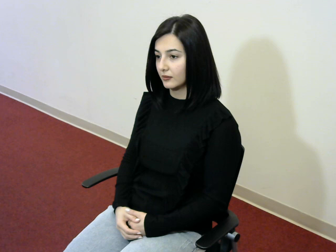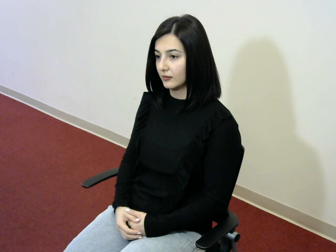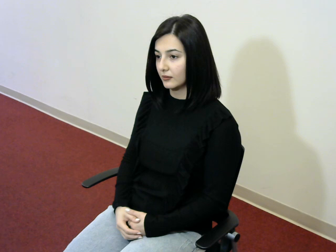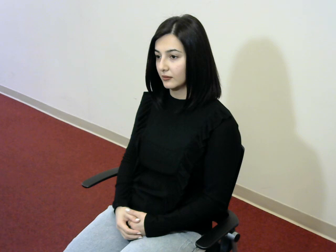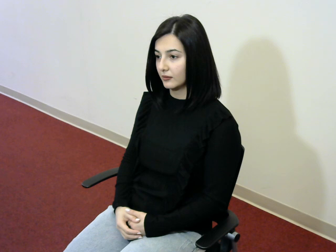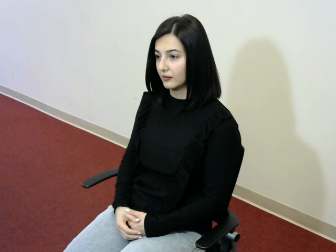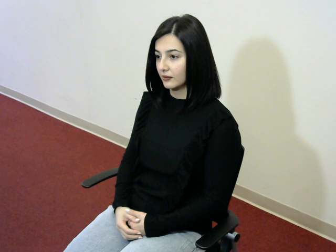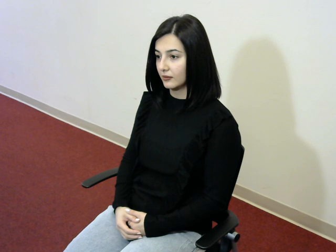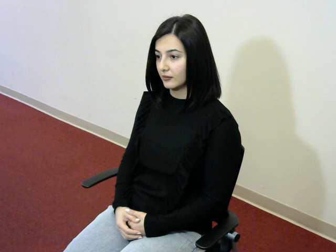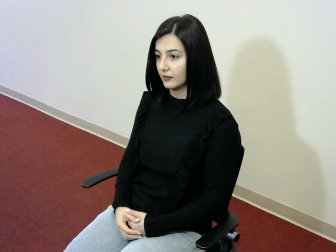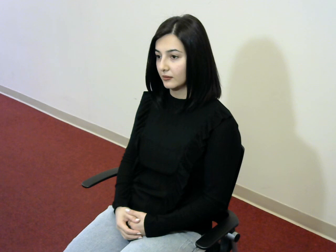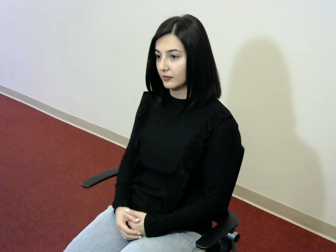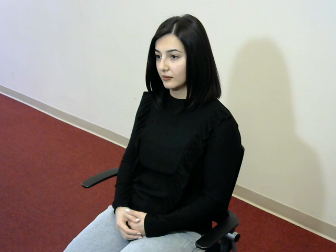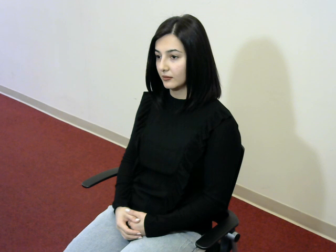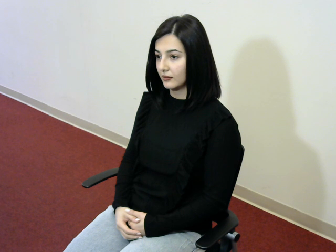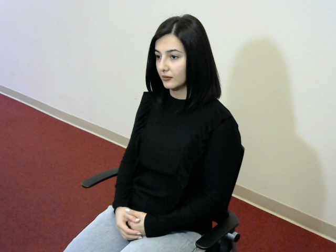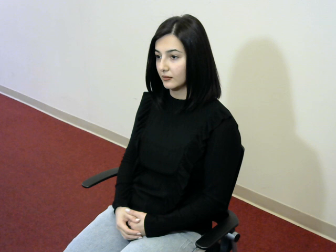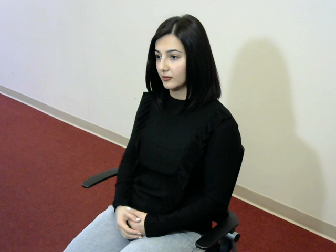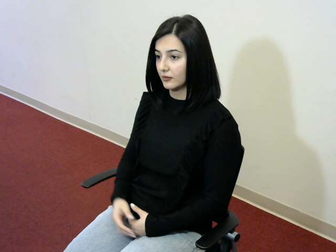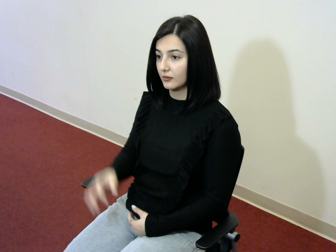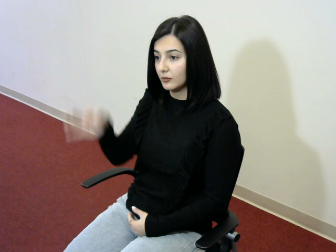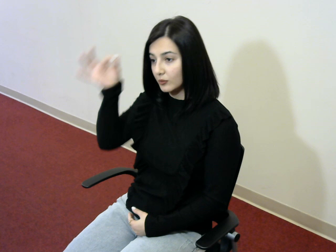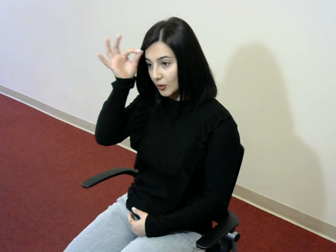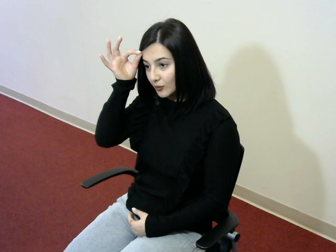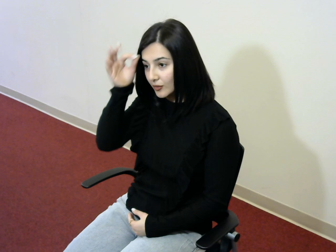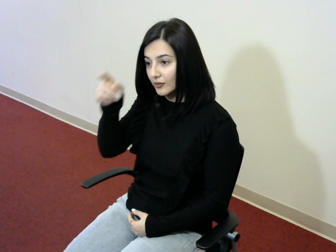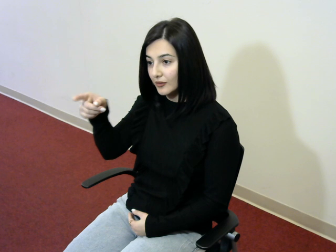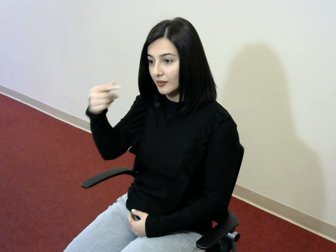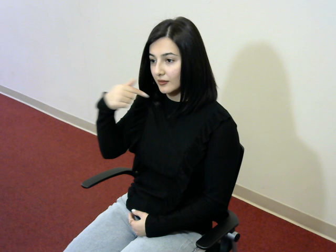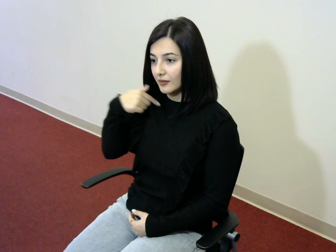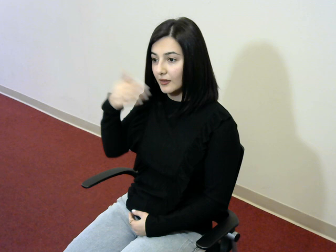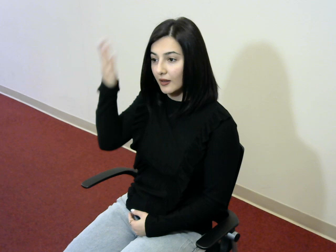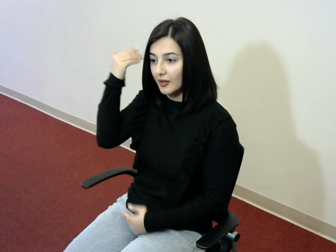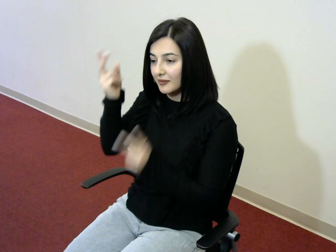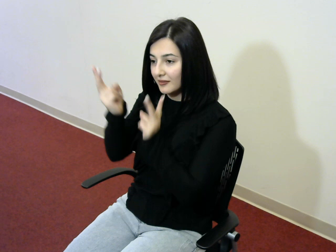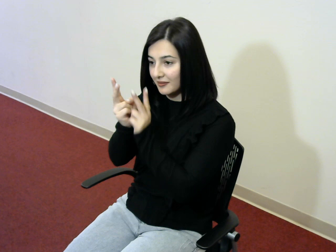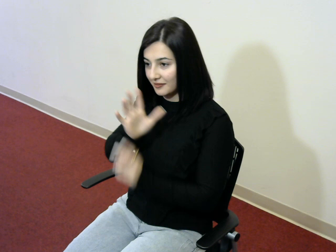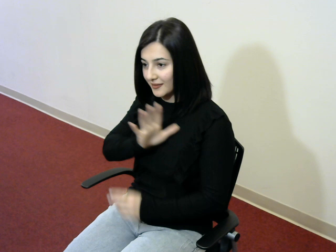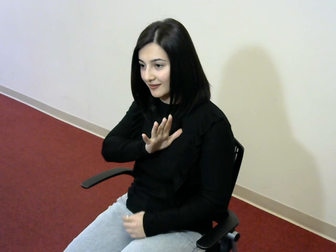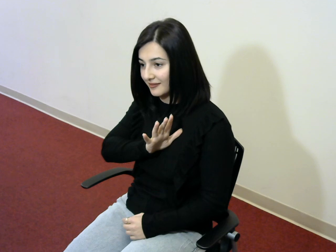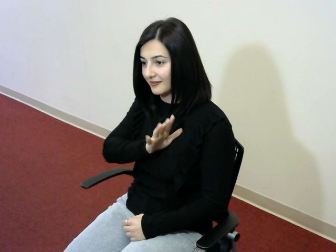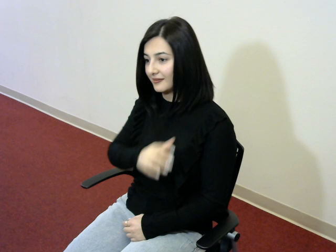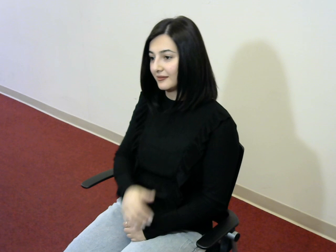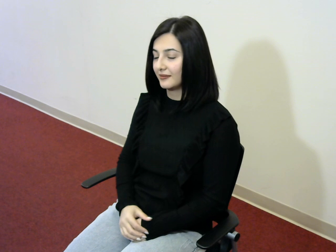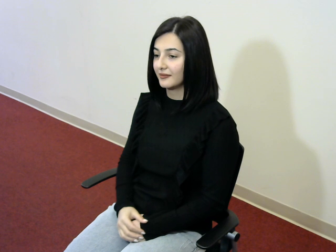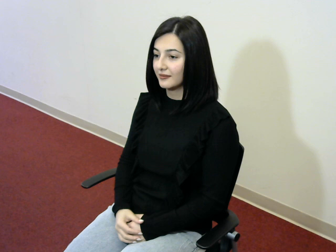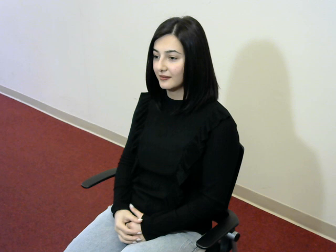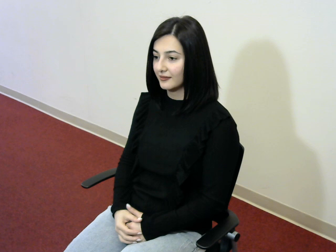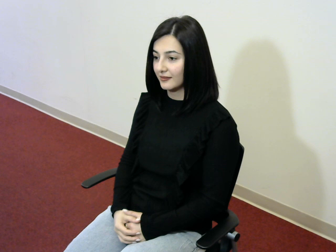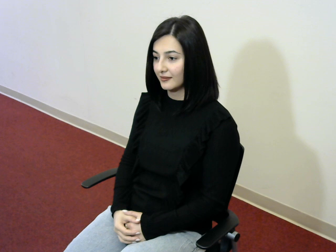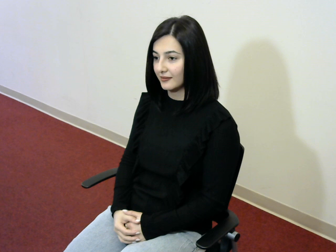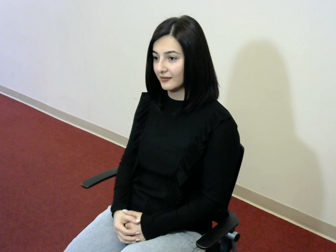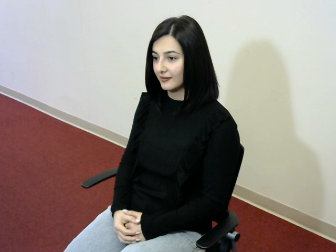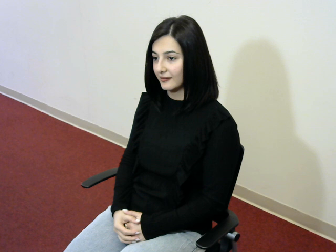Xatırladım, səni mən əvvəl də görmüşəm